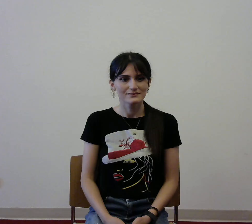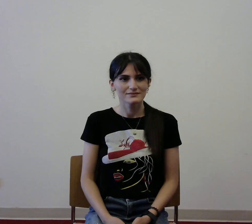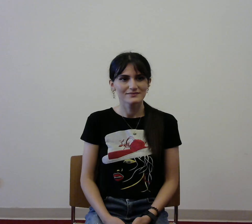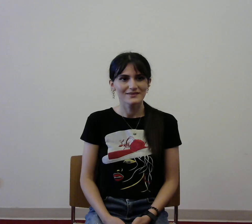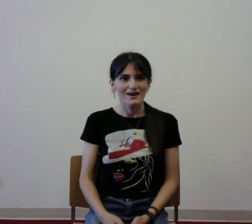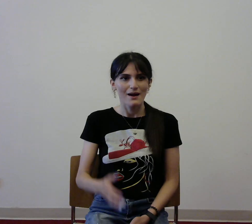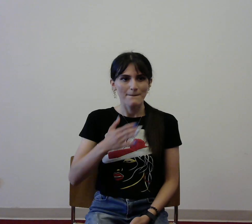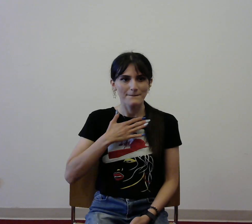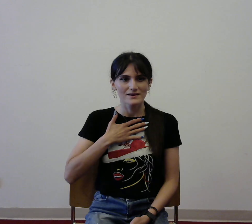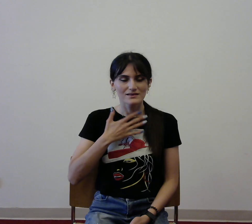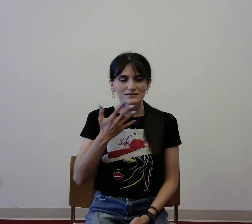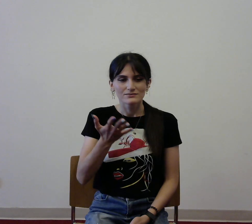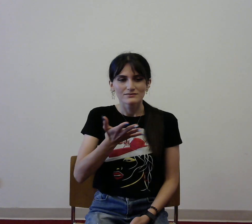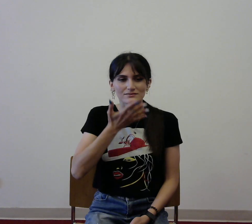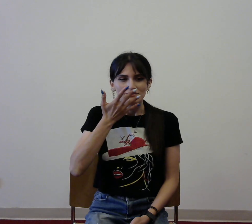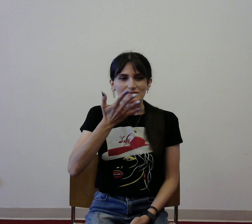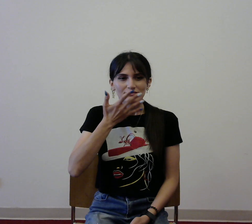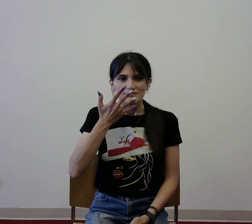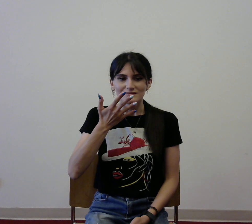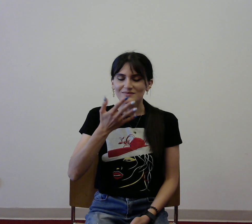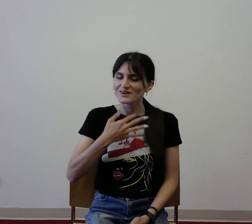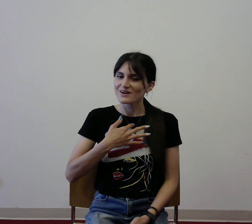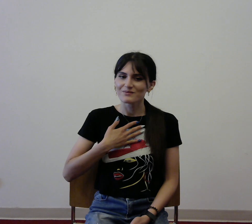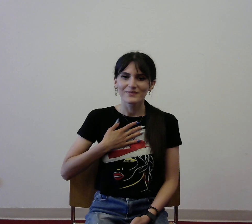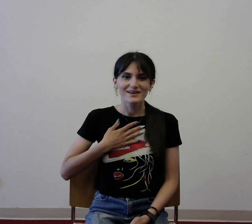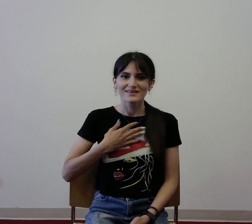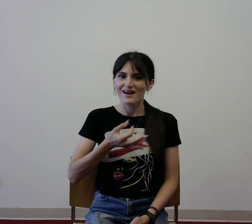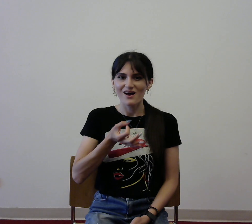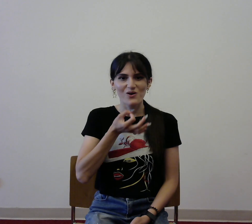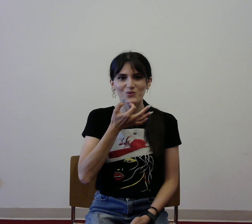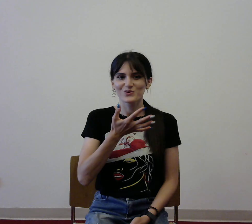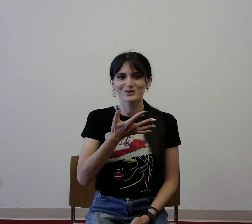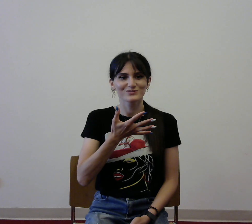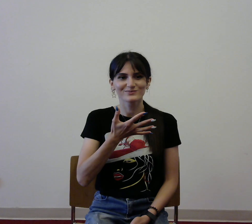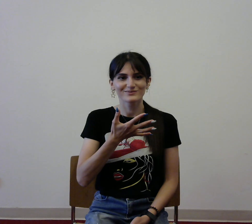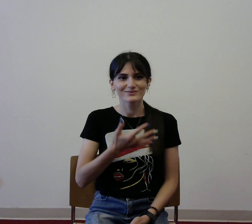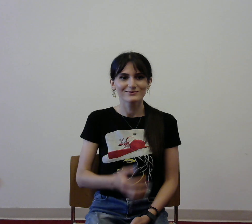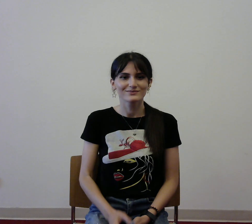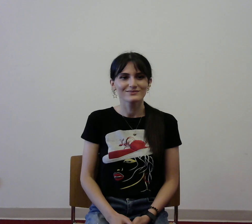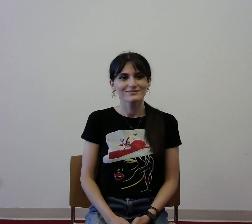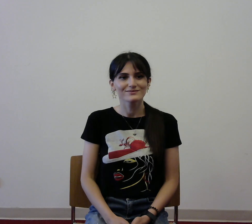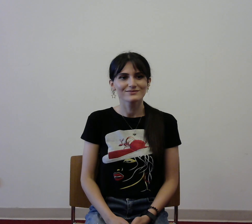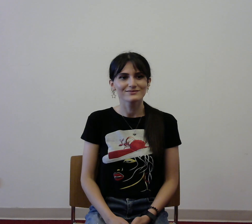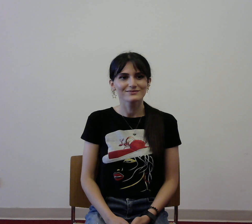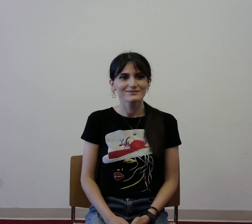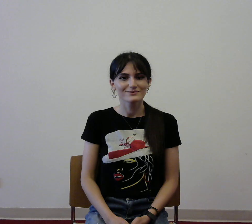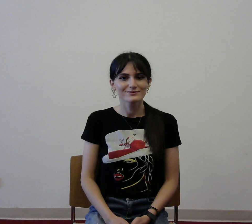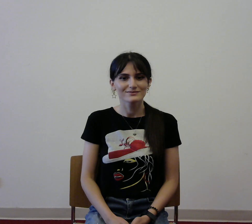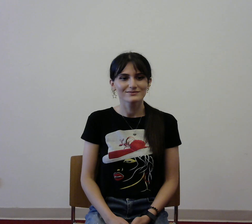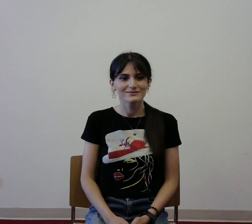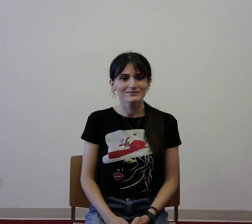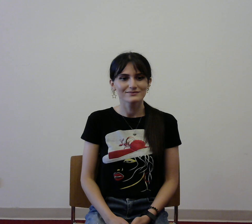Bu ətir mənim xoşuma gəlir